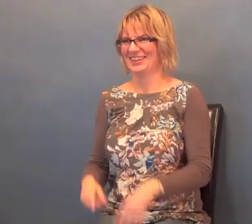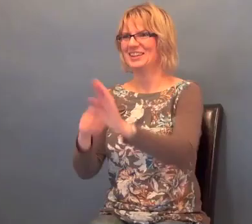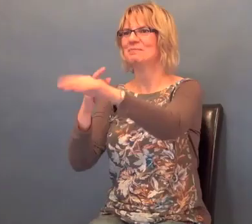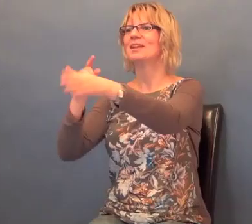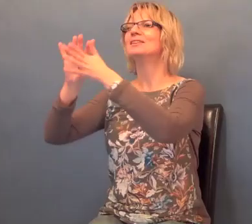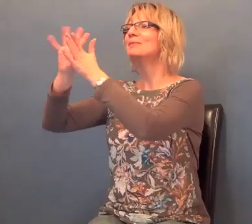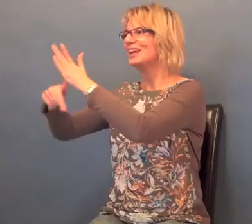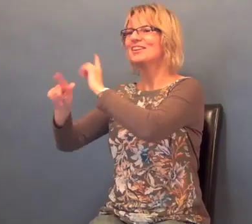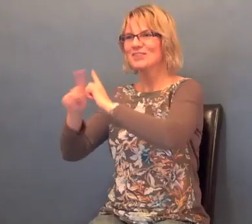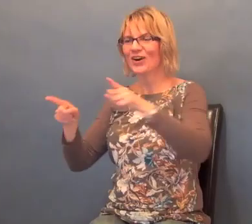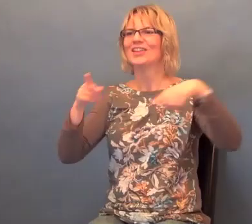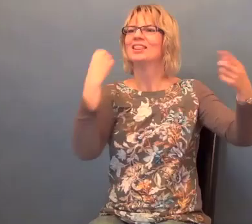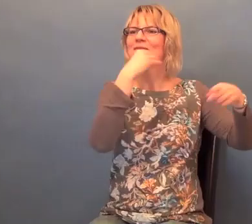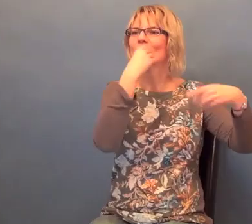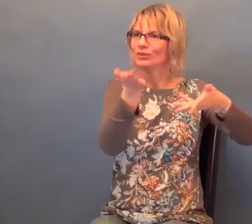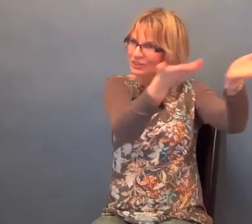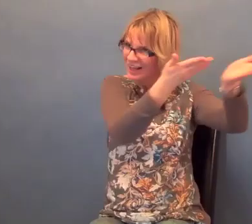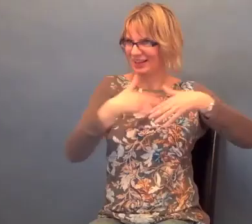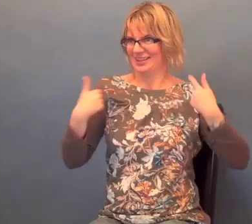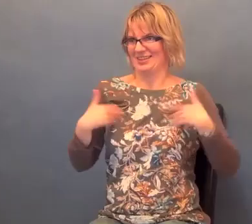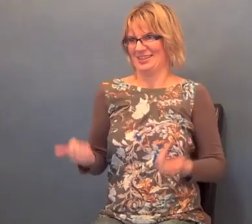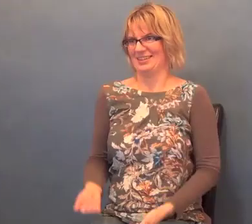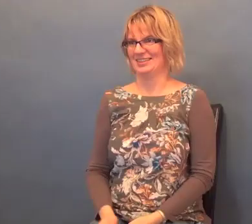W mieście nie wolno, a nad morzem można się rozbierać.